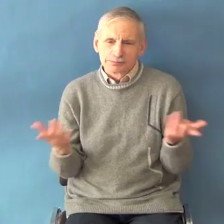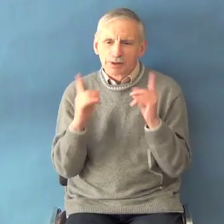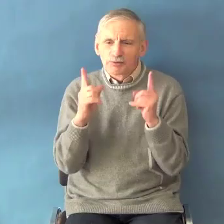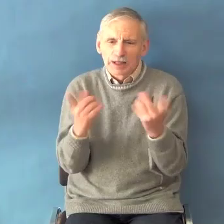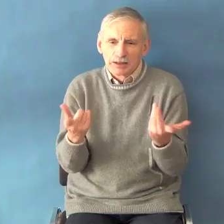Po prostu UWAGA.